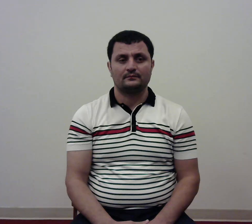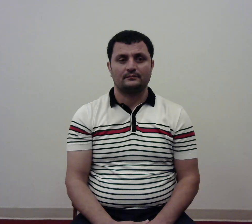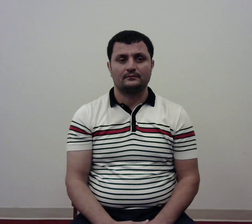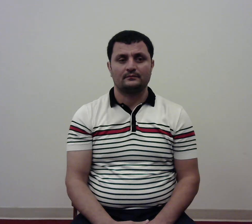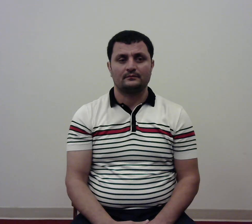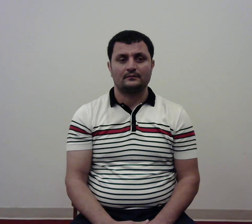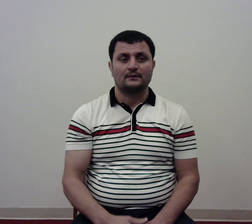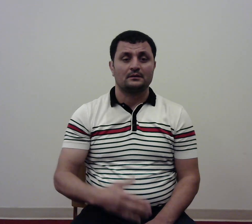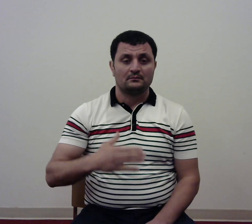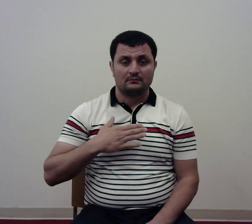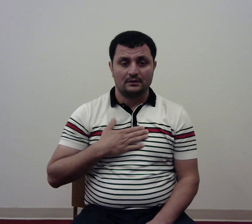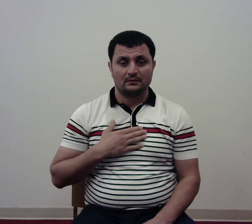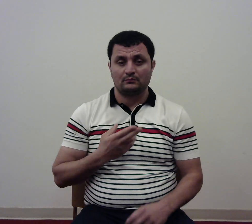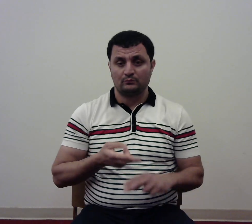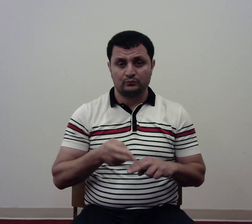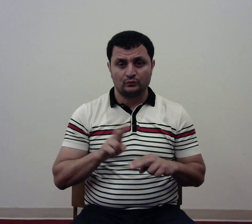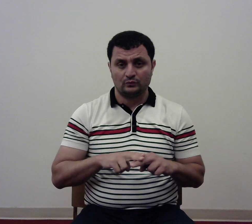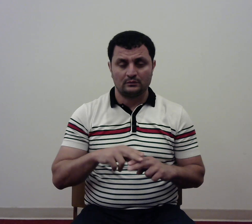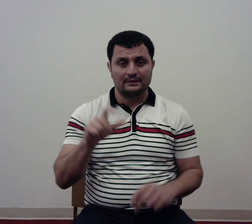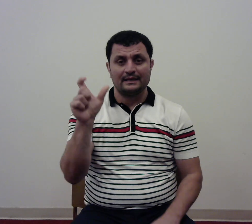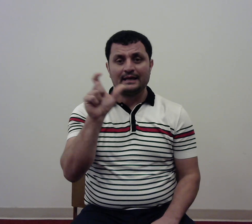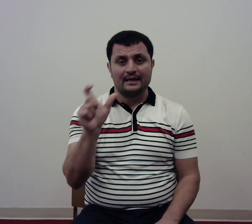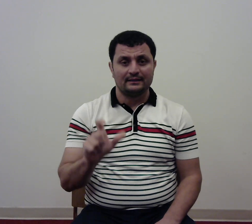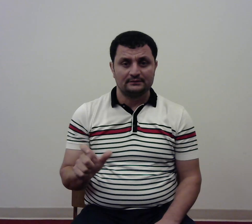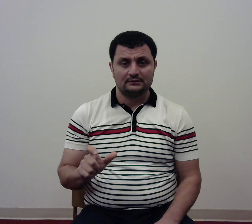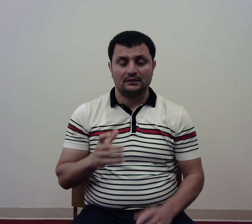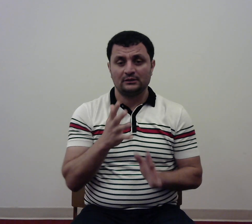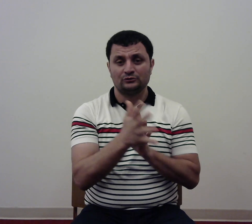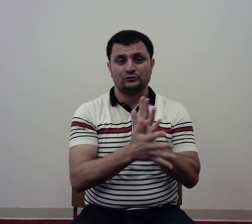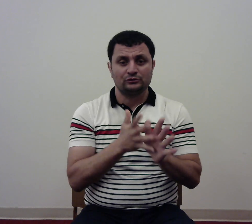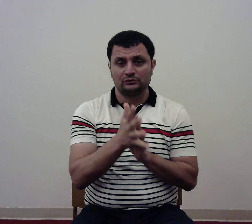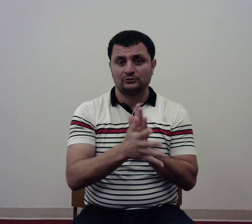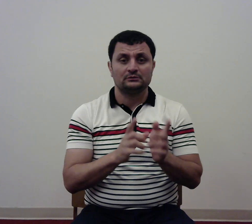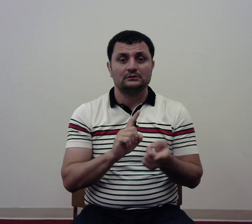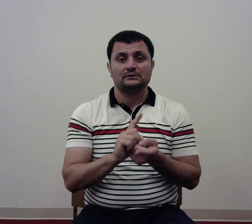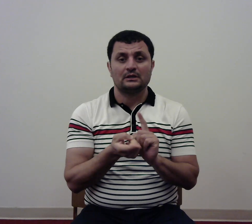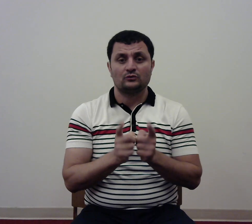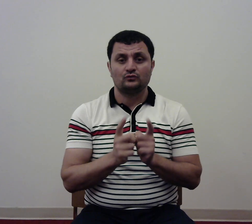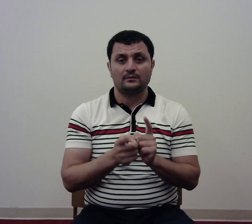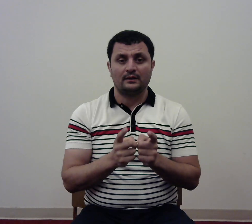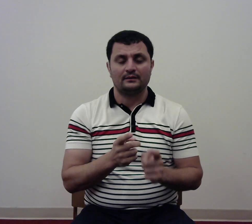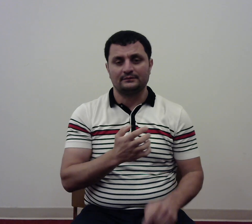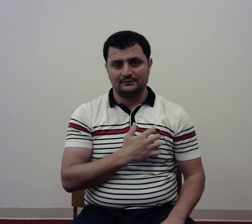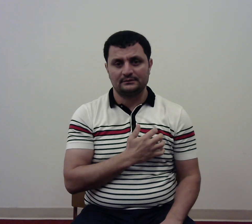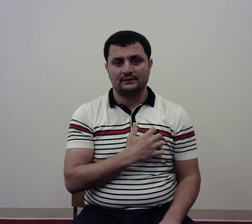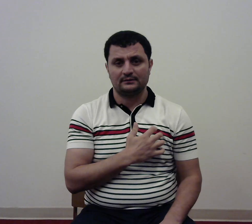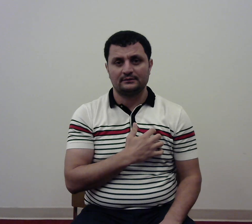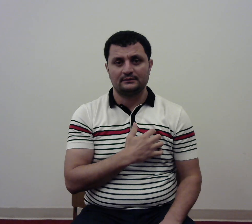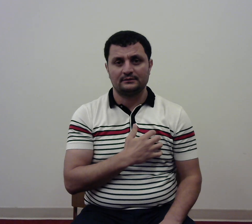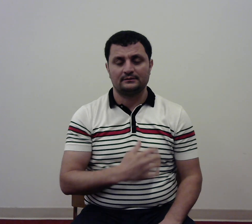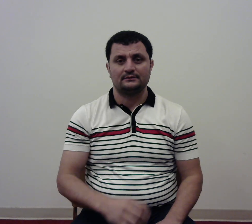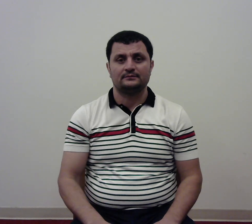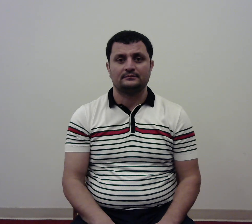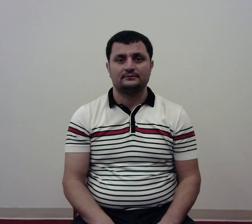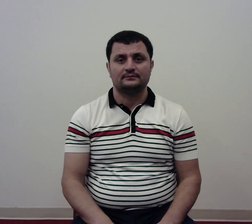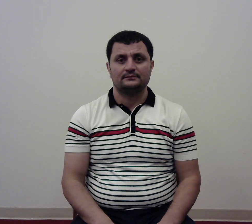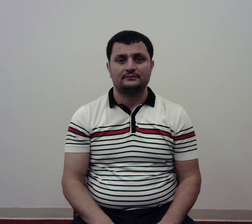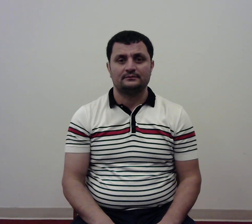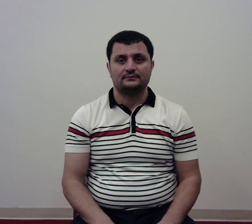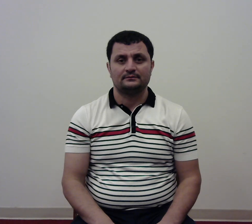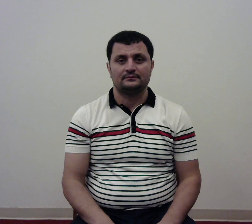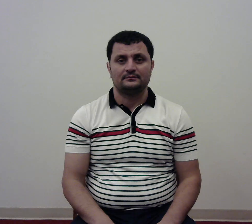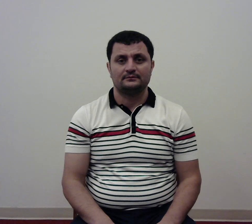Mən bu əsərin surdotərcüməsini istəyirəm